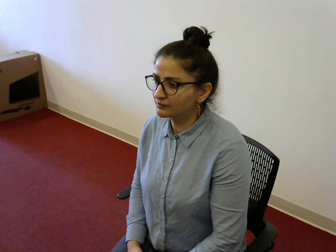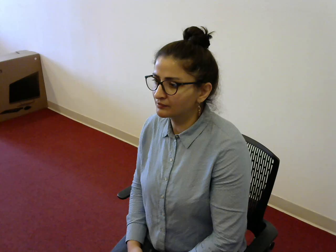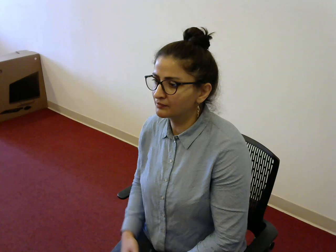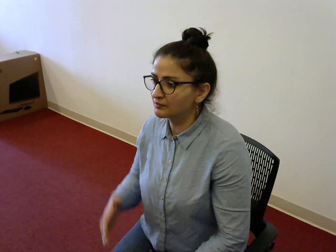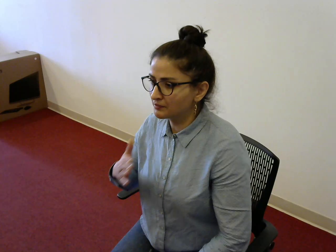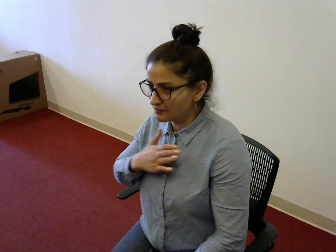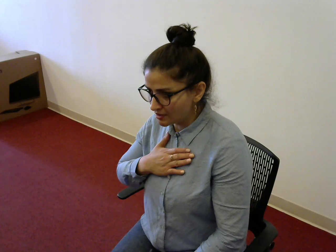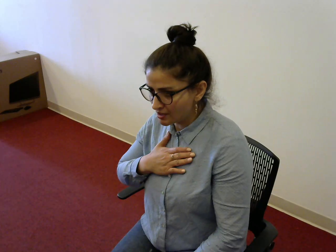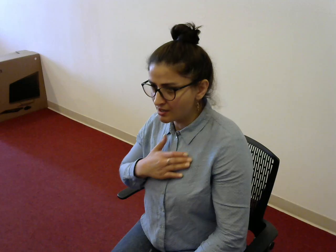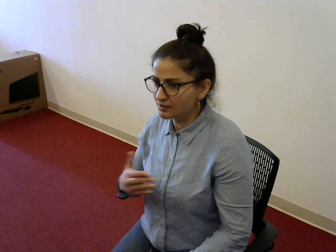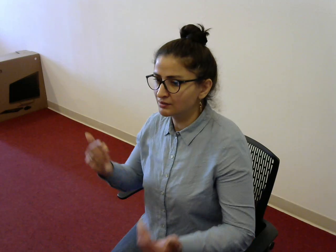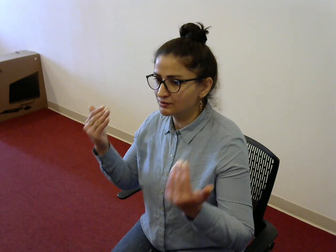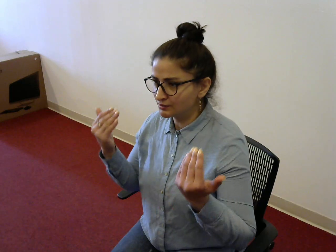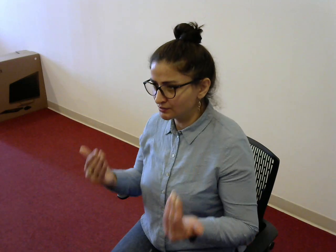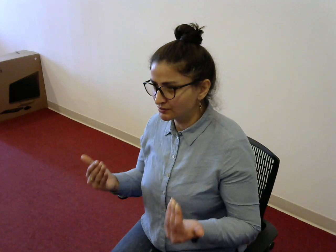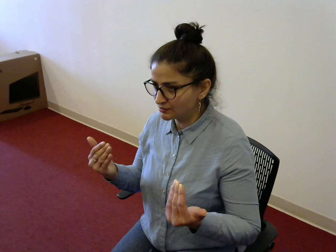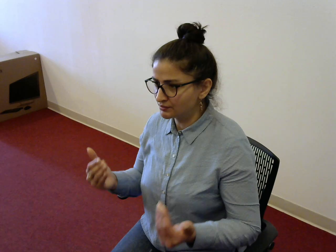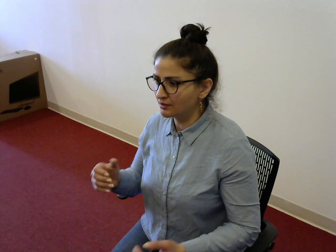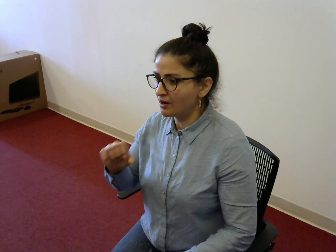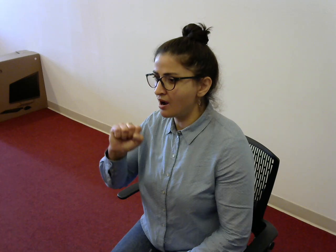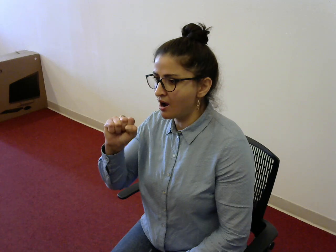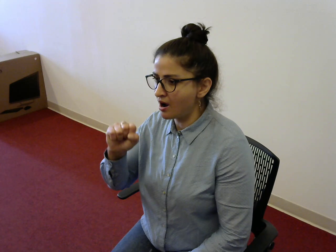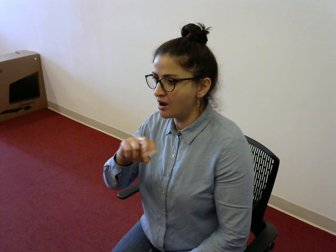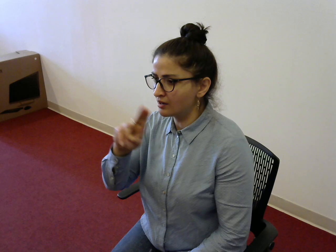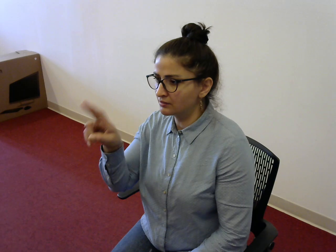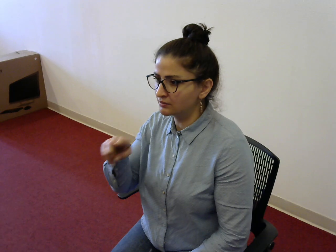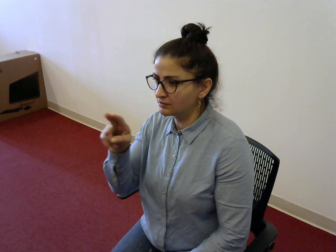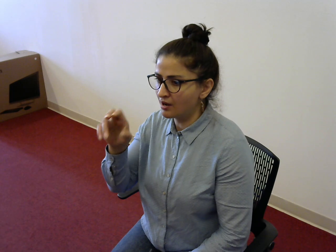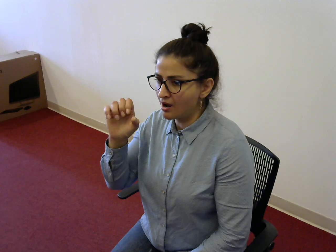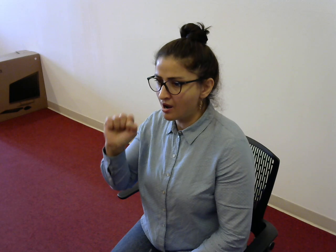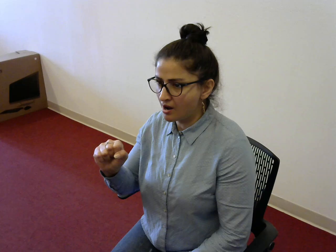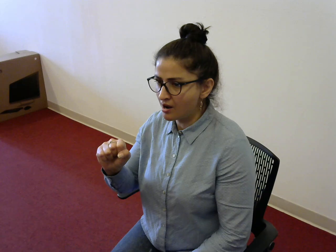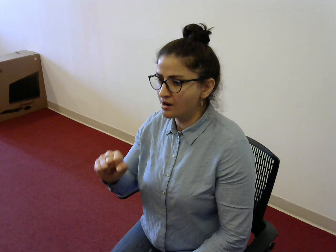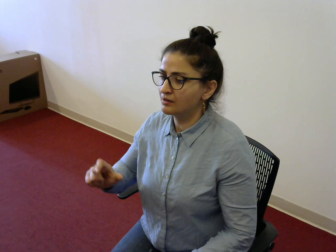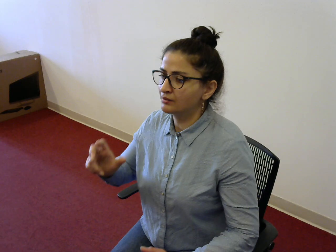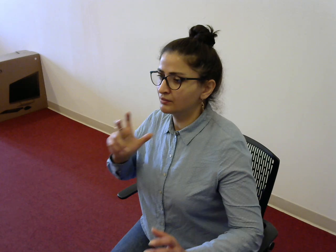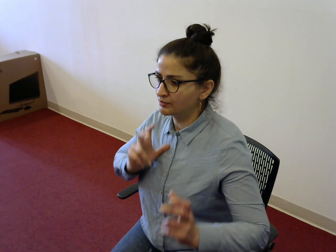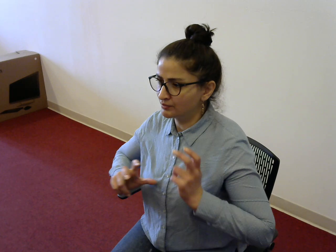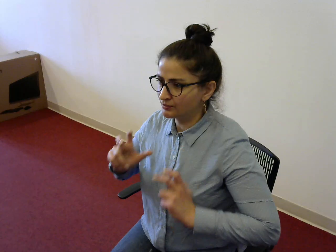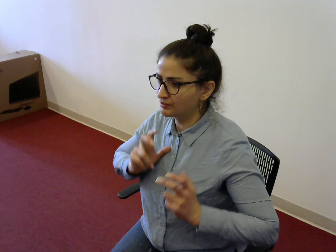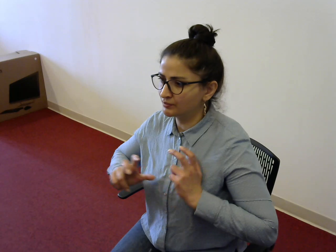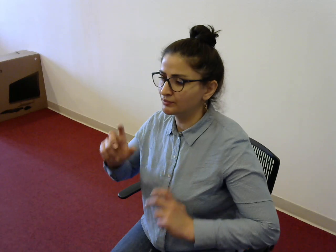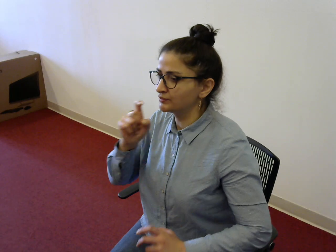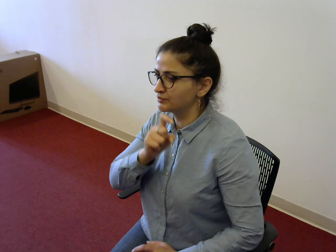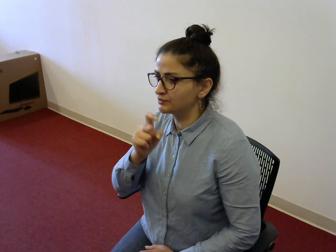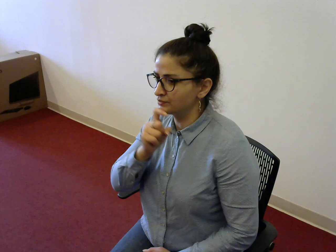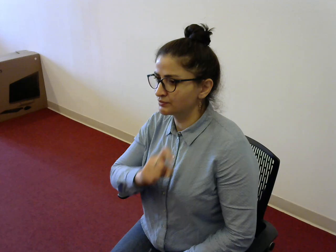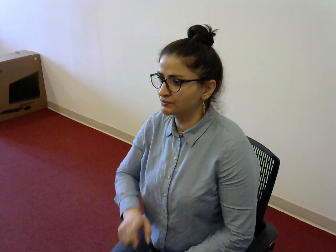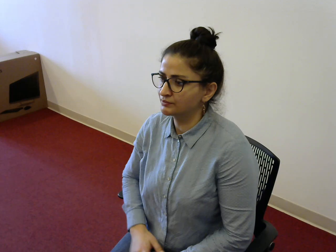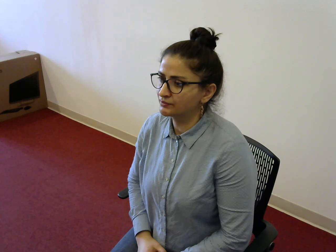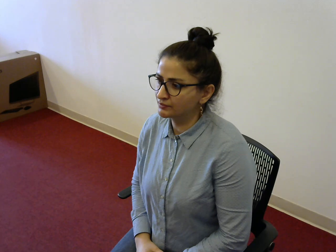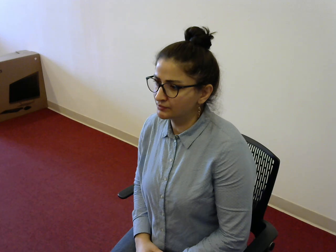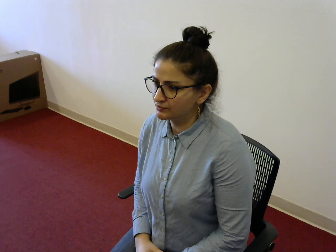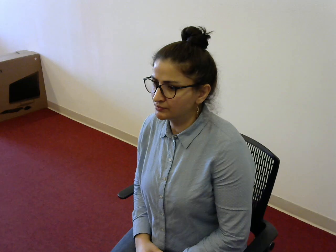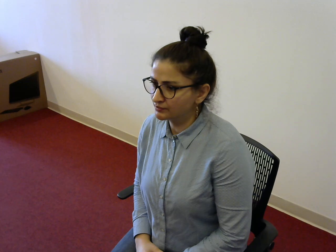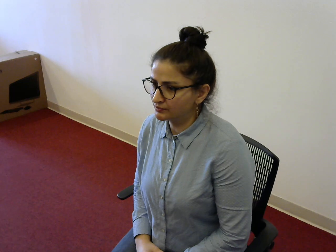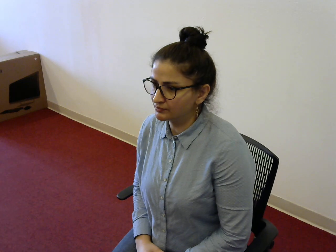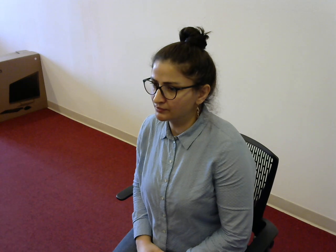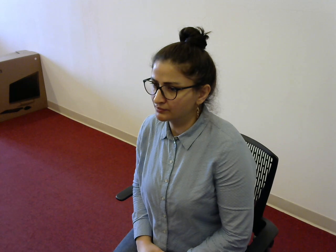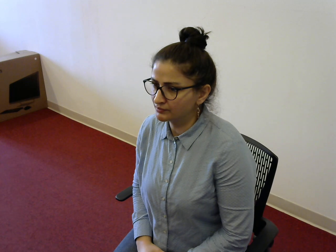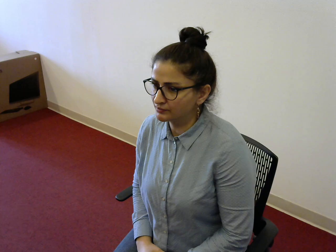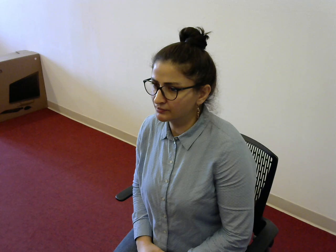Mən indi ADA universitetindəyəm